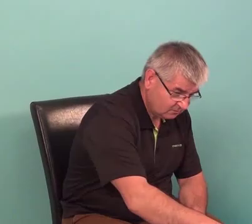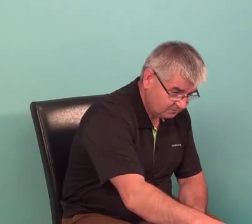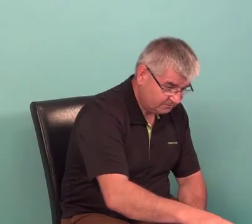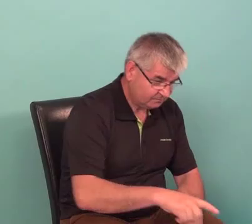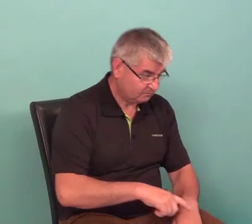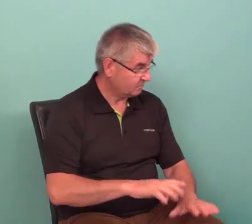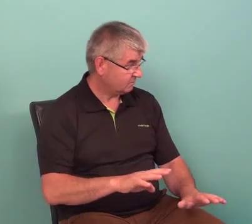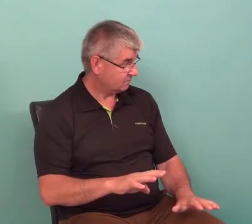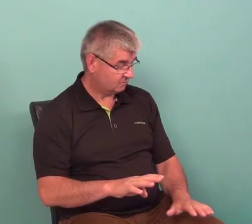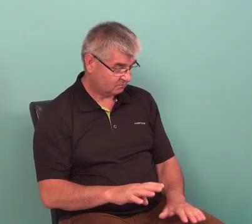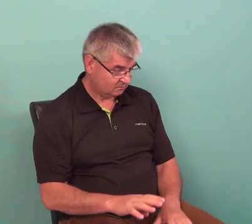Godzina dziewiąta?